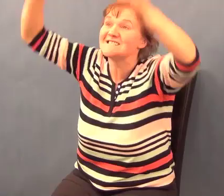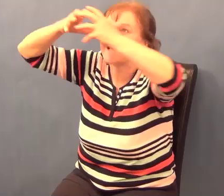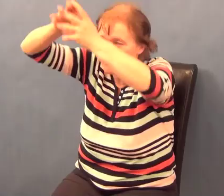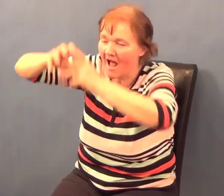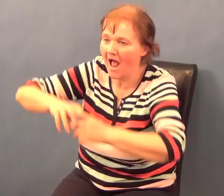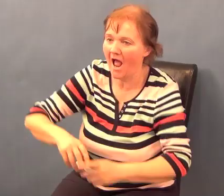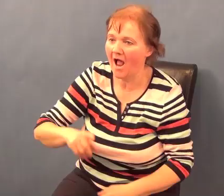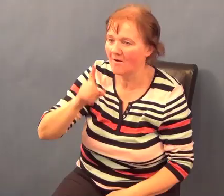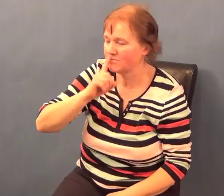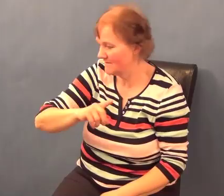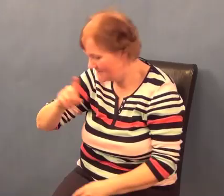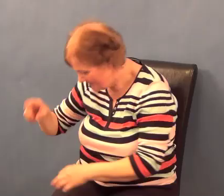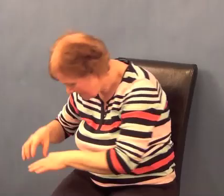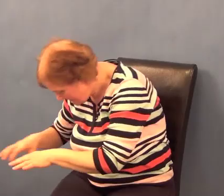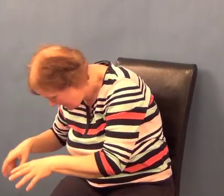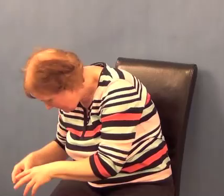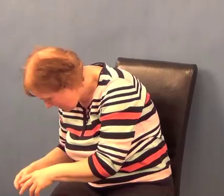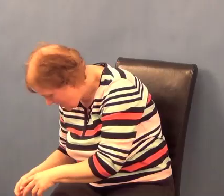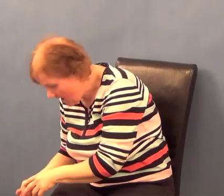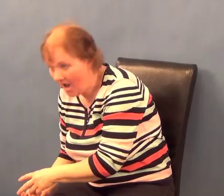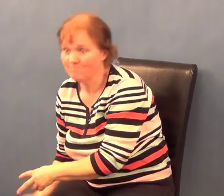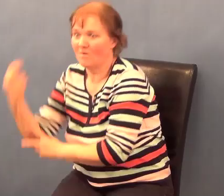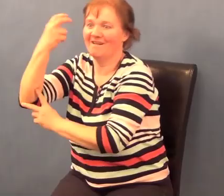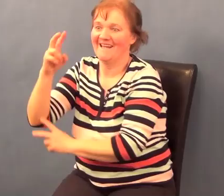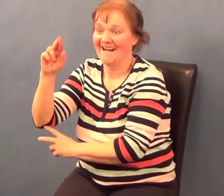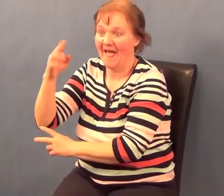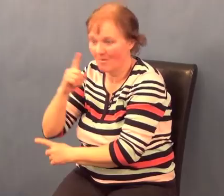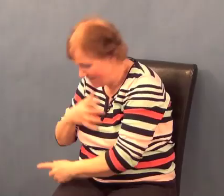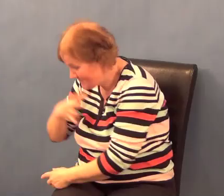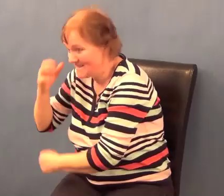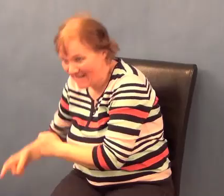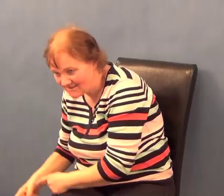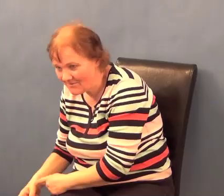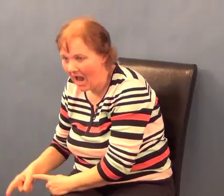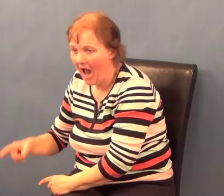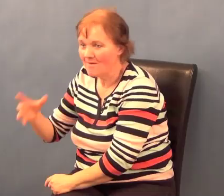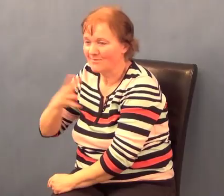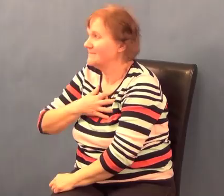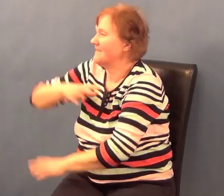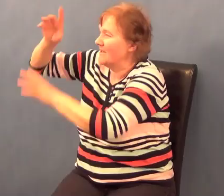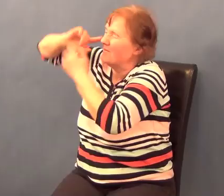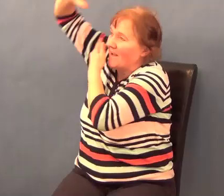Chłopak szuka pod kopcami, nagle wyskakuje kret. Chłopiec się przestraszył. Razem z psem uciekają, bo atakują ich pszczoły.